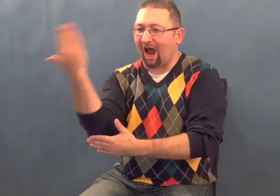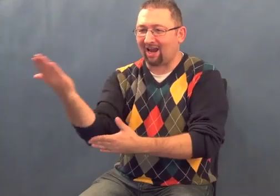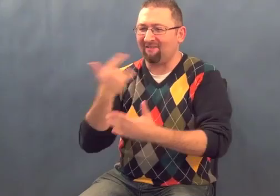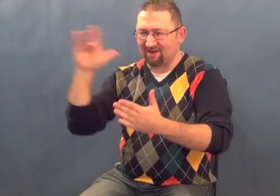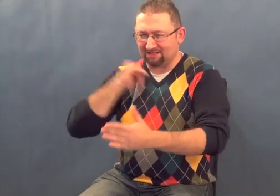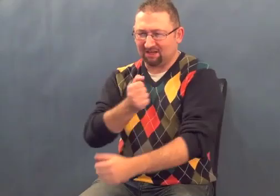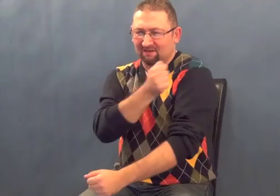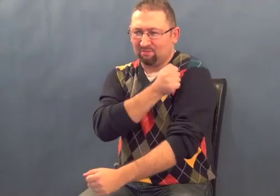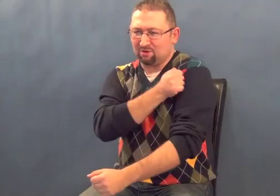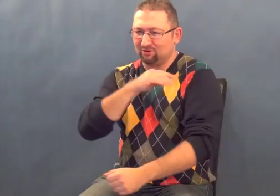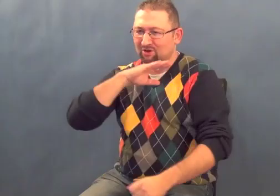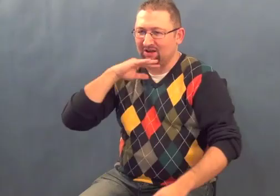Tam na miejscu można wypożyczyć.